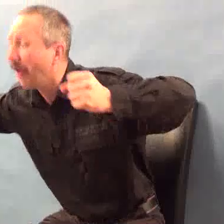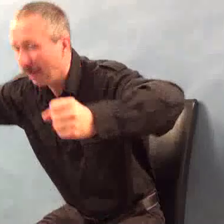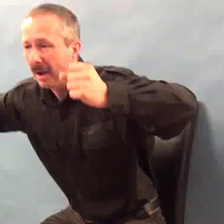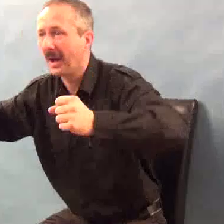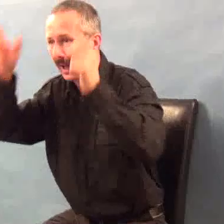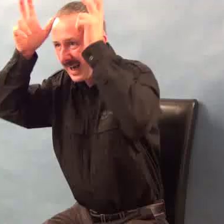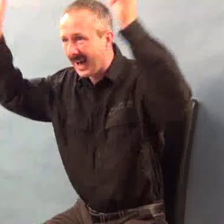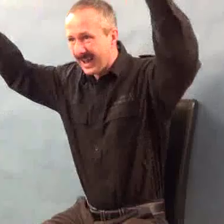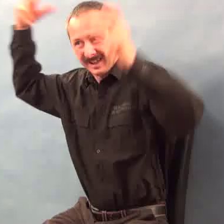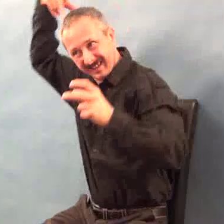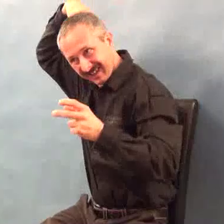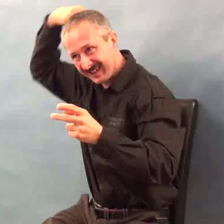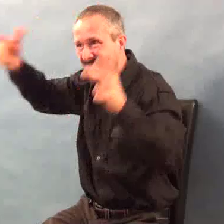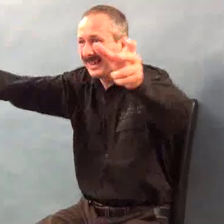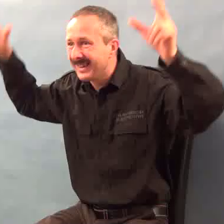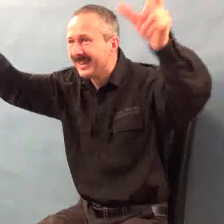Te gałęzie okazały się rogami jelenia.